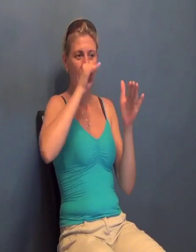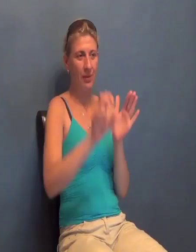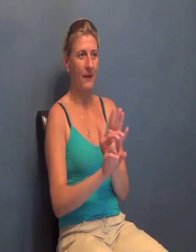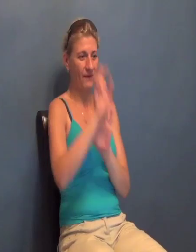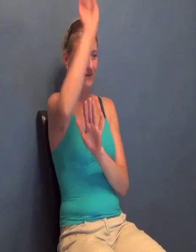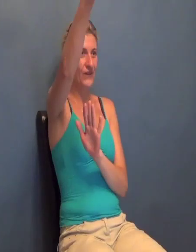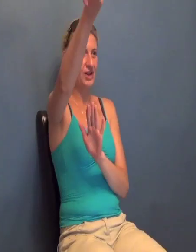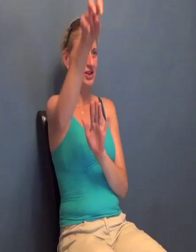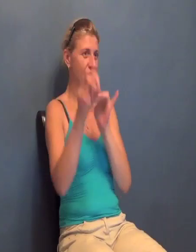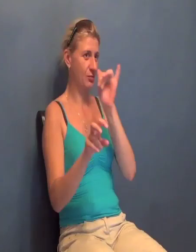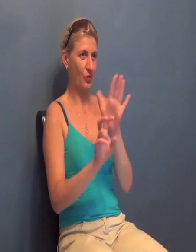Nie można stąd wyjść.